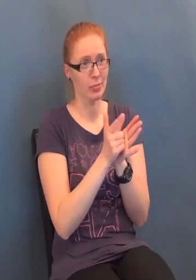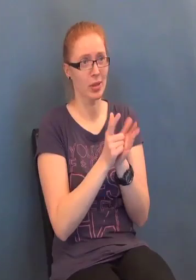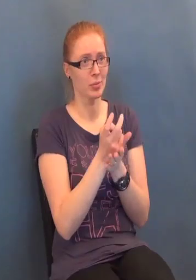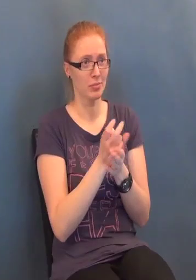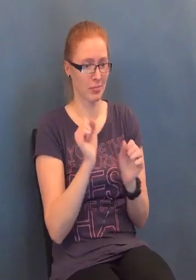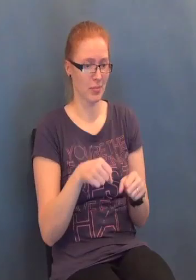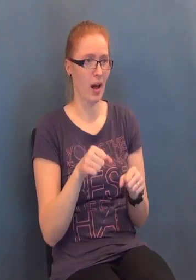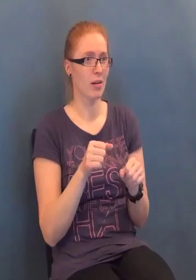Ten jeden termin - siedemnastego lutego.